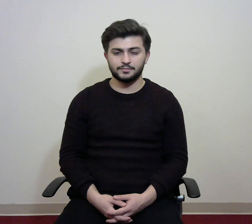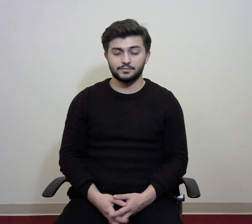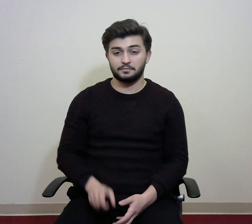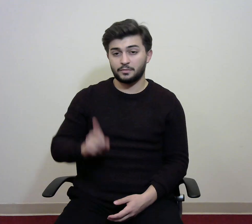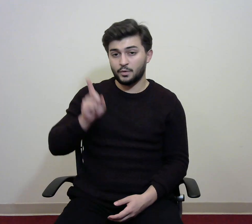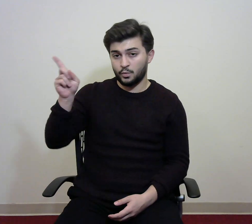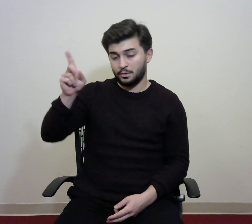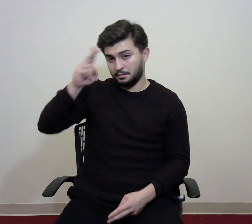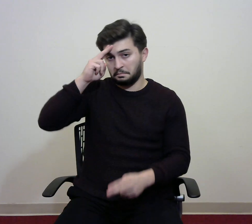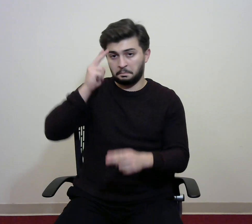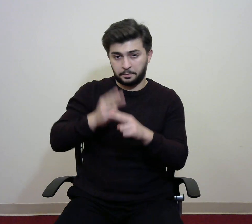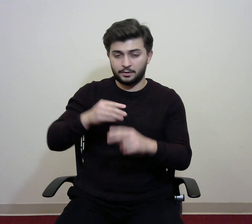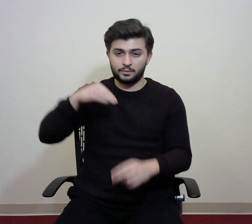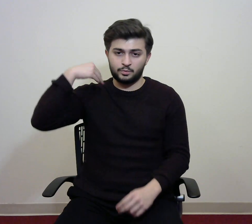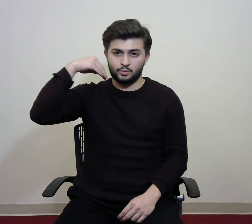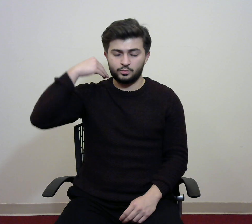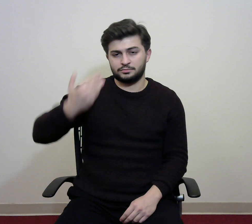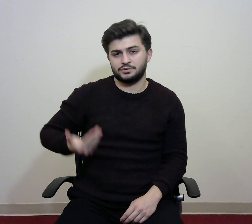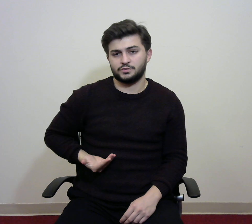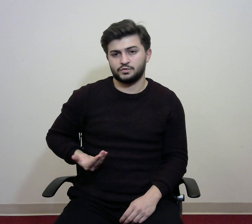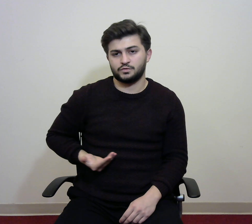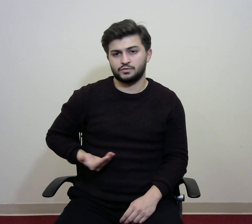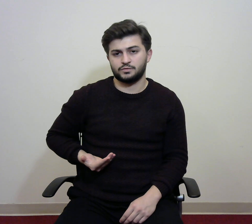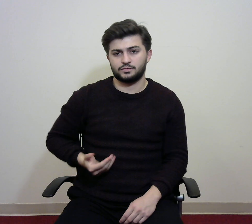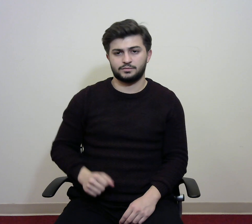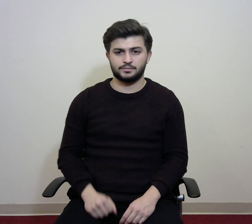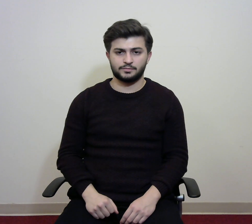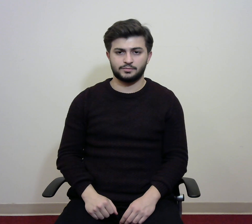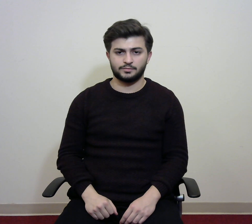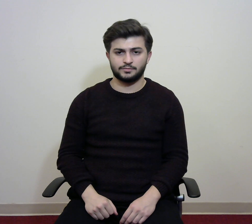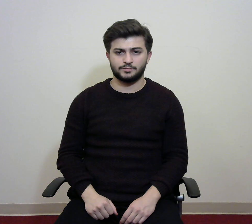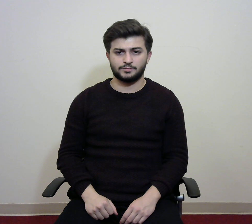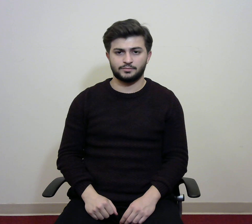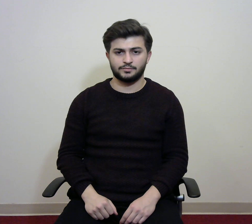Onun qardaşı Türkiyədə yaşayır